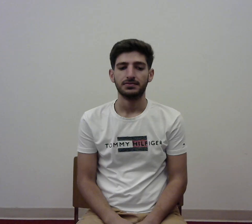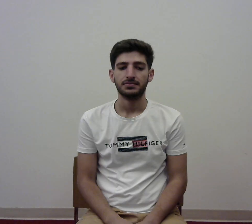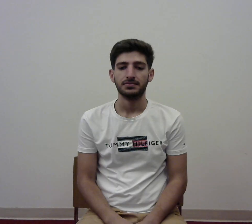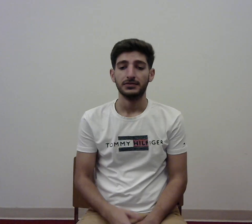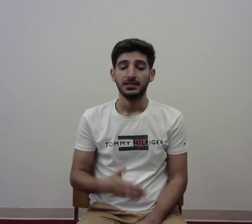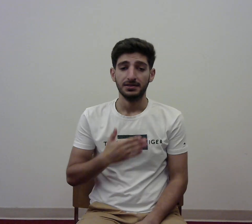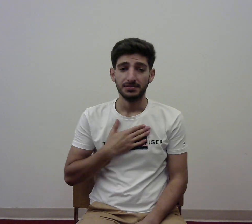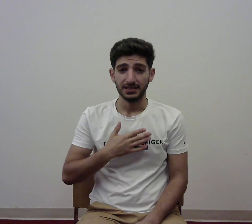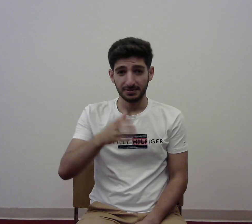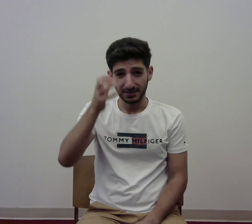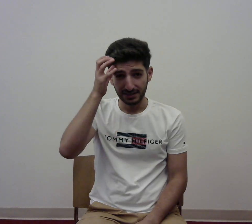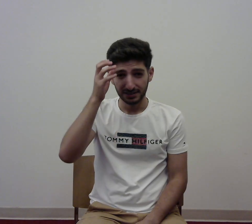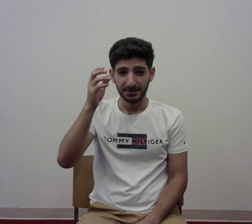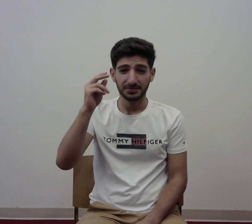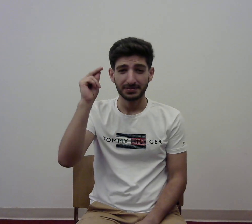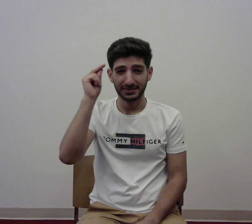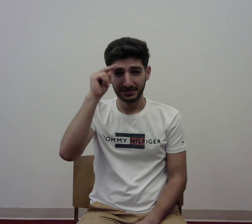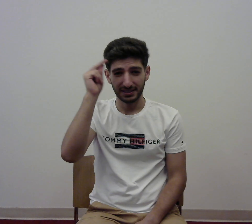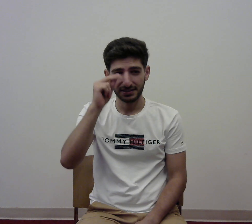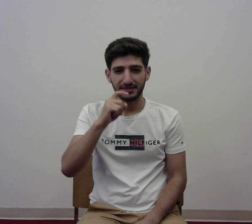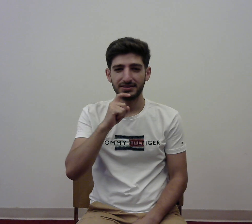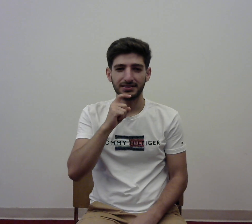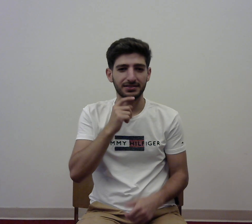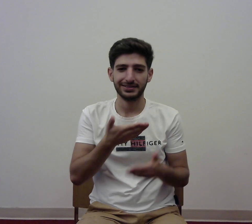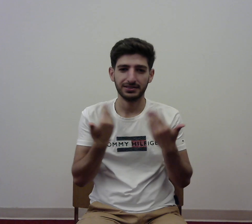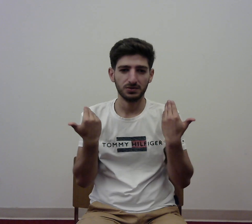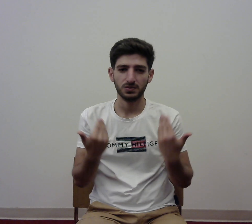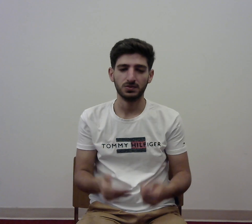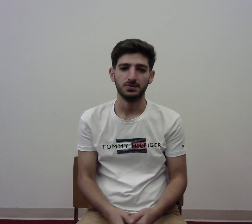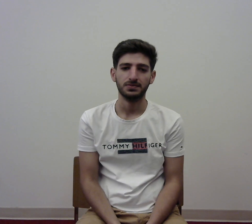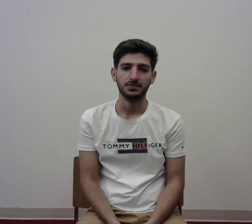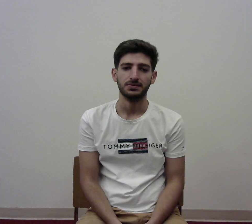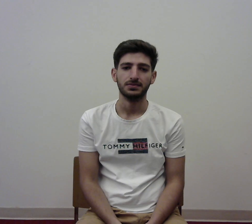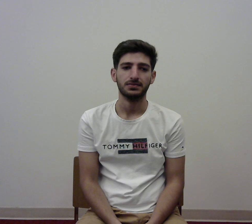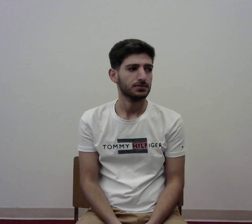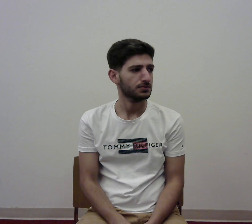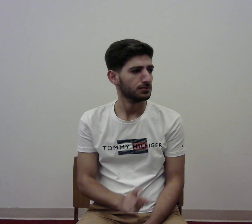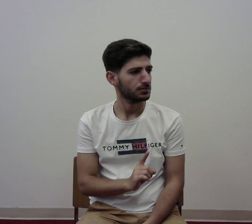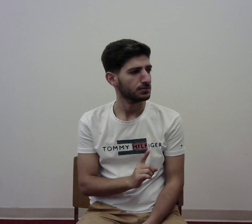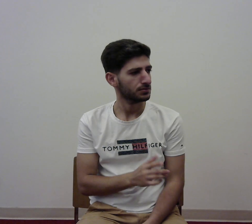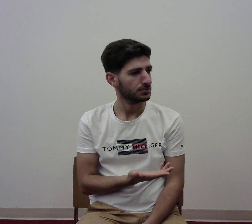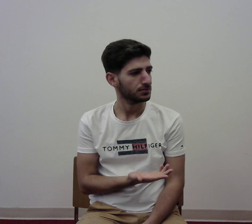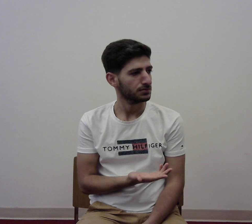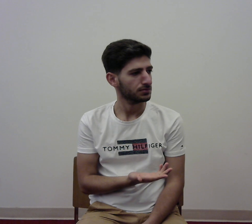Mənim ali təhsilim yoxdur